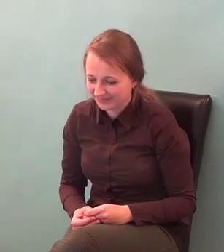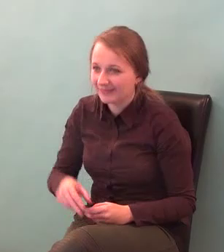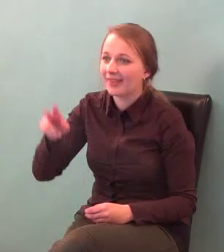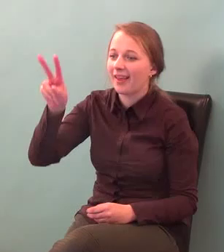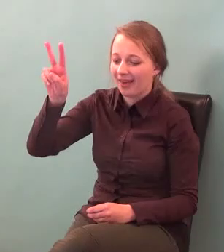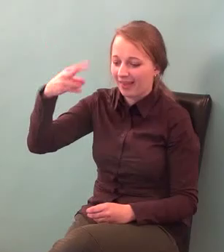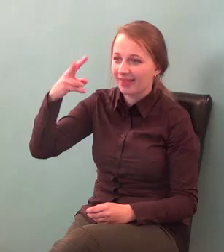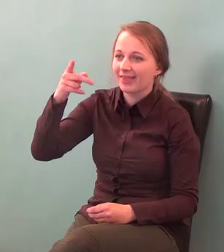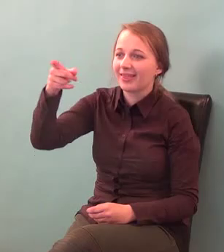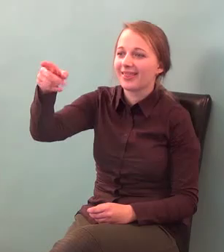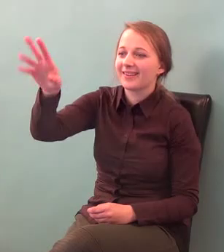Kiedy ty?...